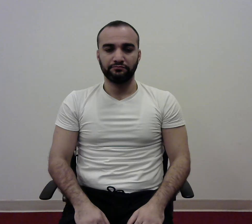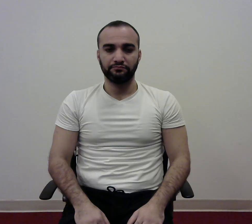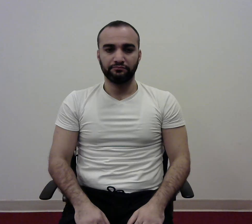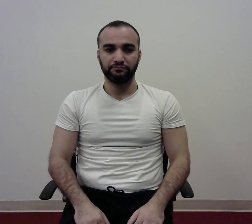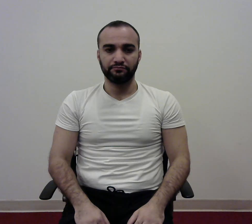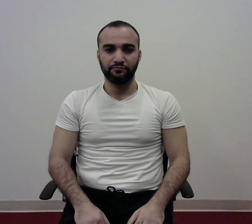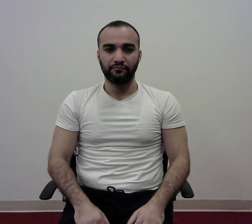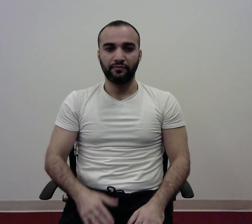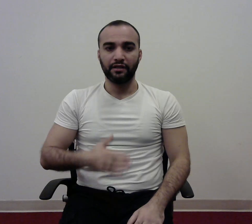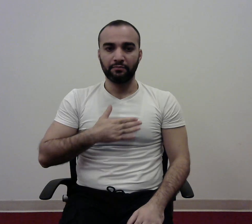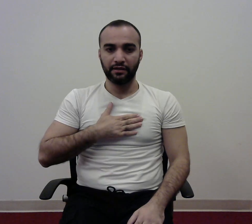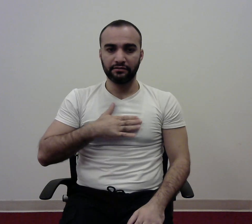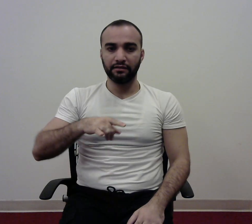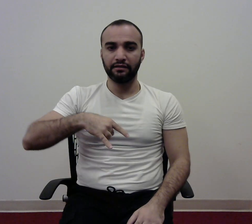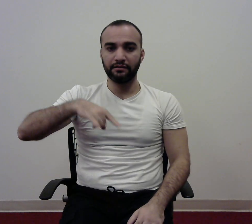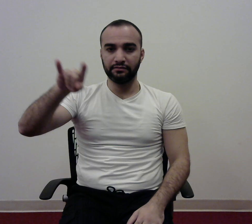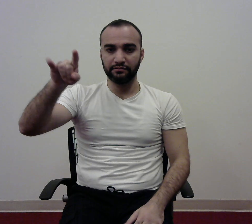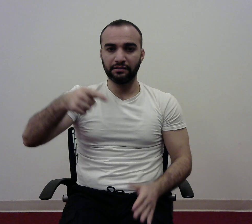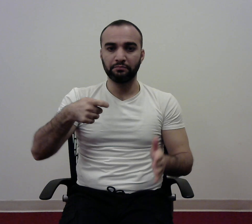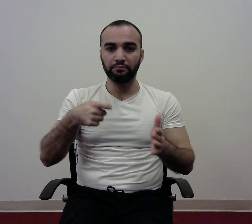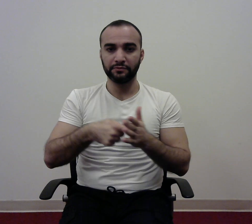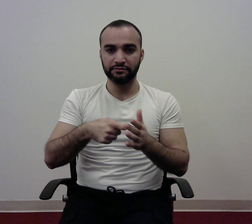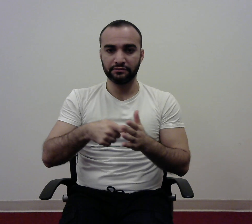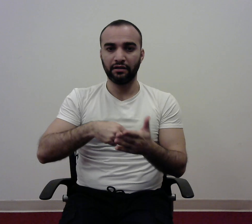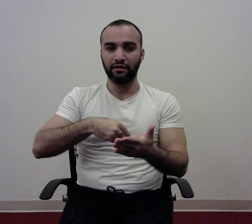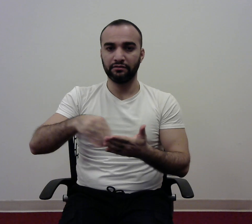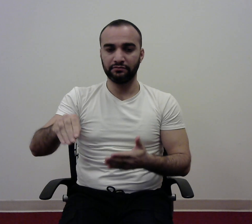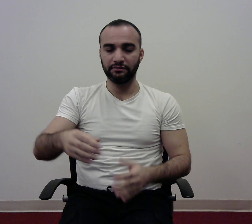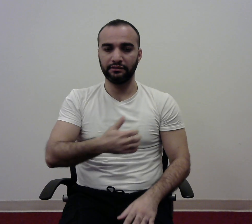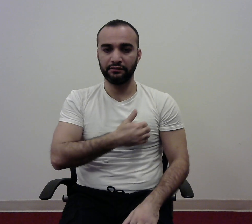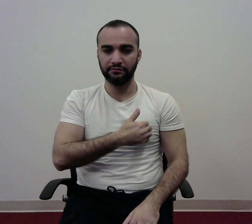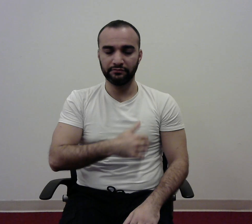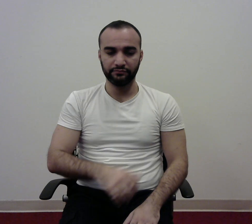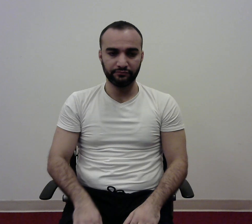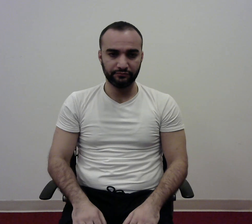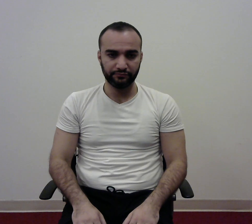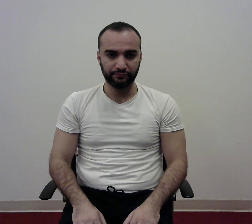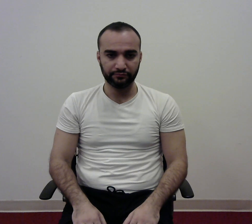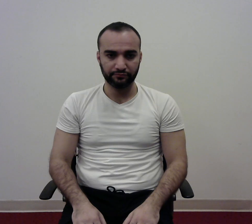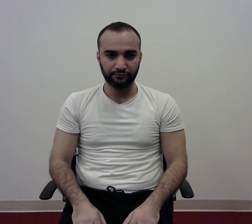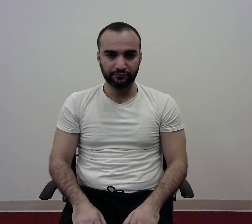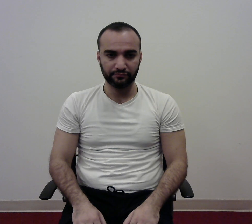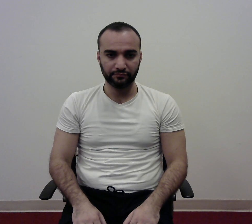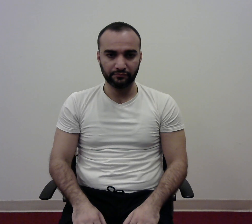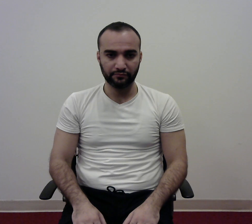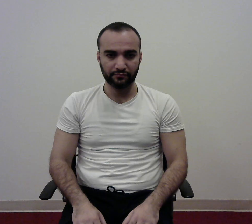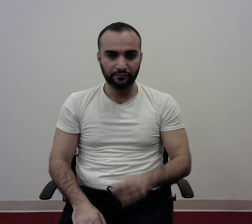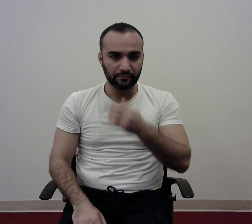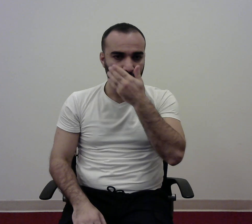Mən təyyarə bileti almaq istəyirəm